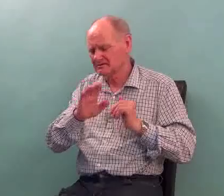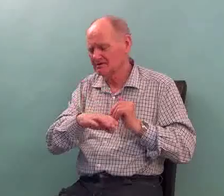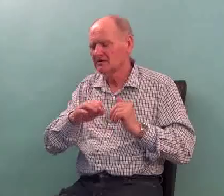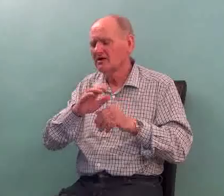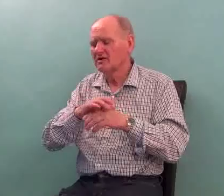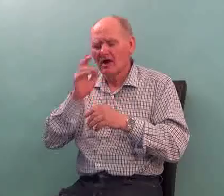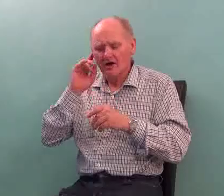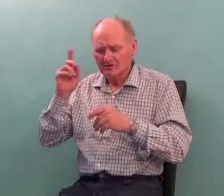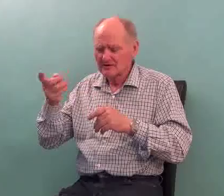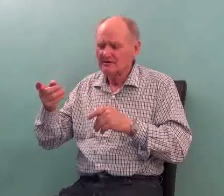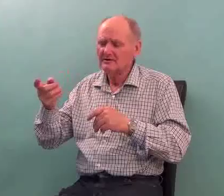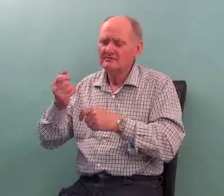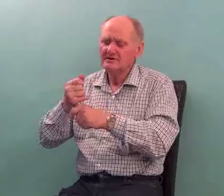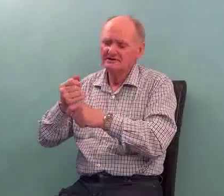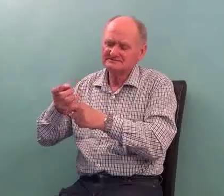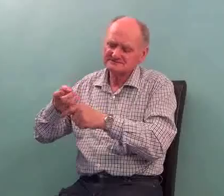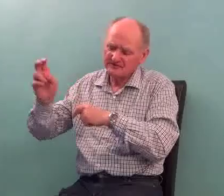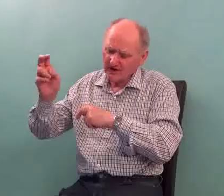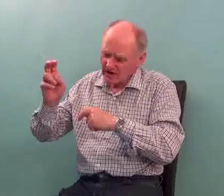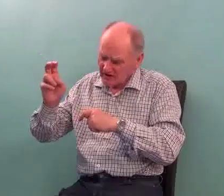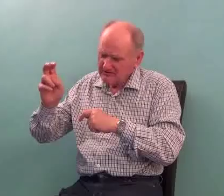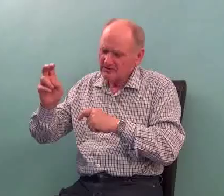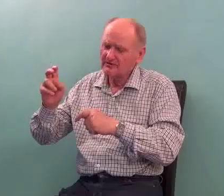Słyszący kolega został zwolniony z pracy.